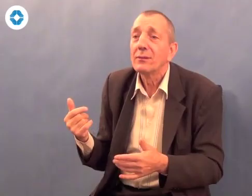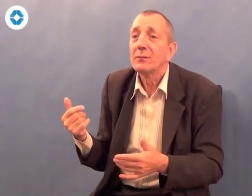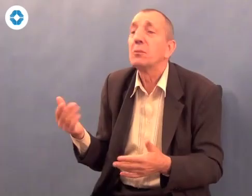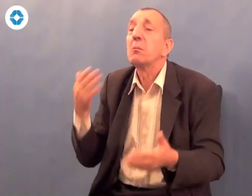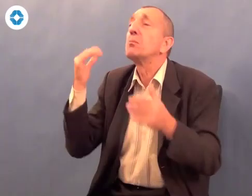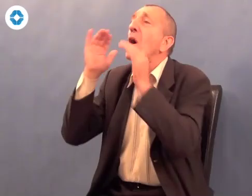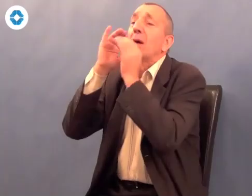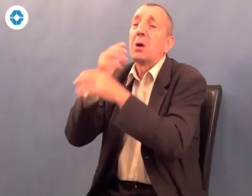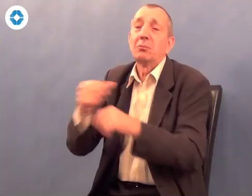Nie ma, woła, wciąż nic.